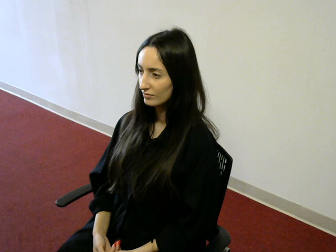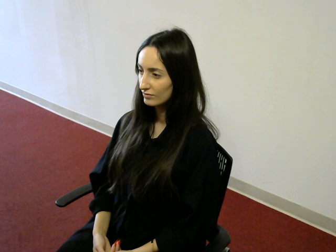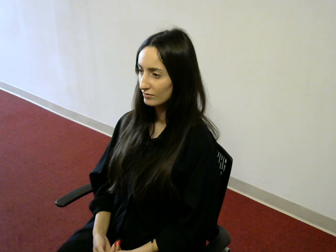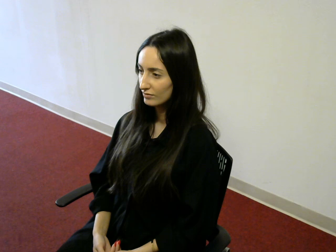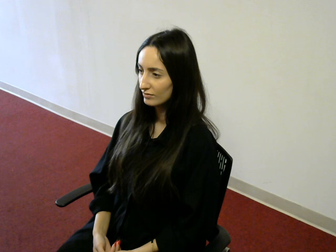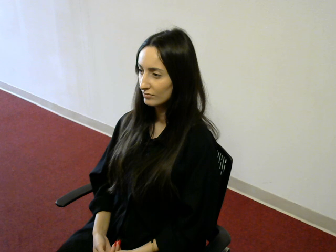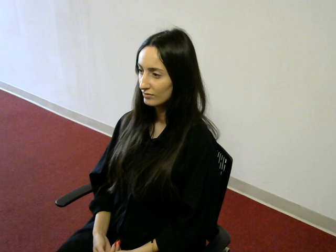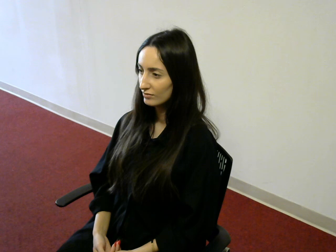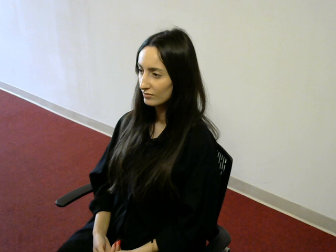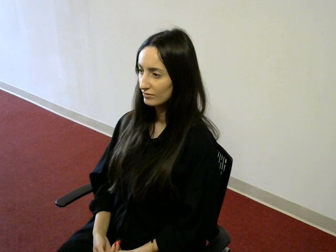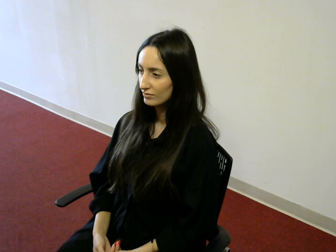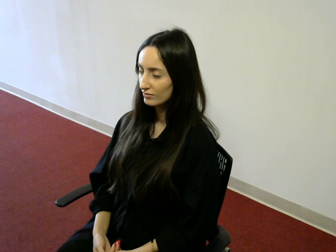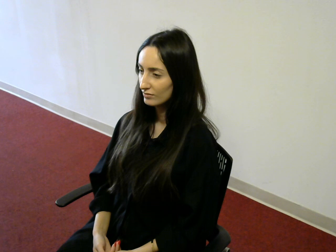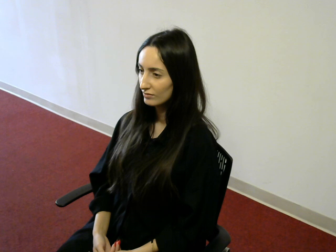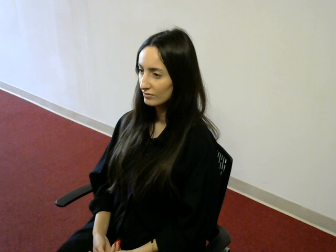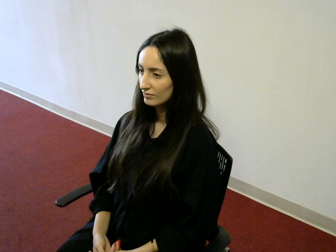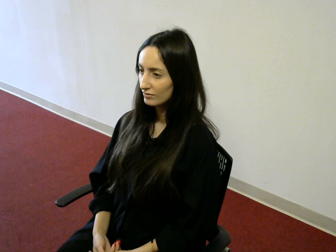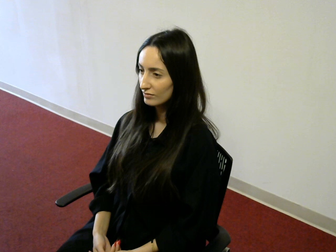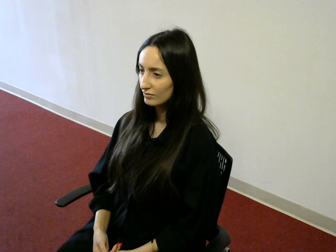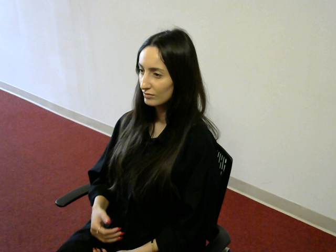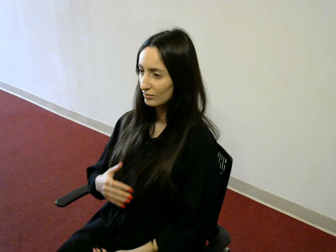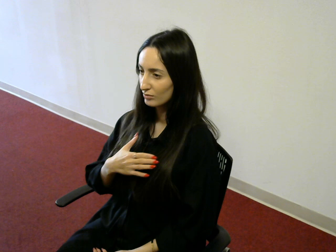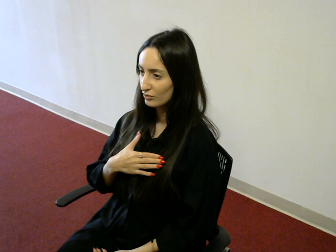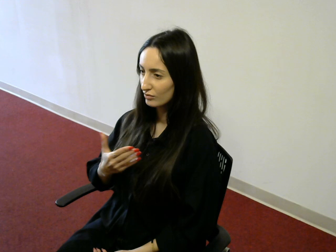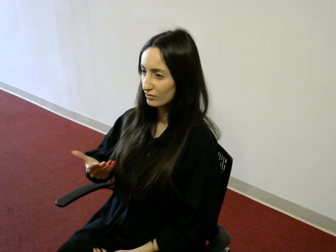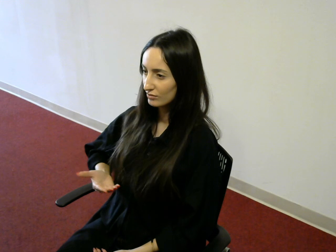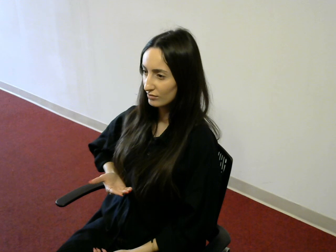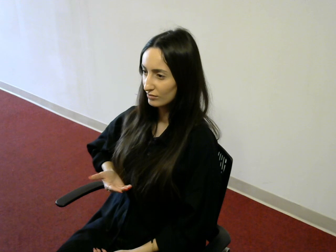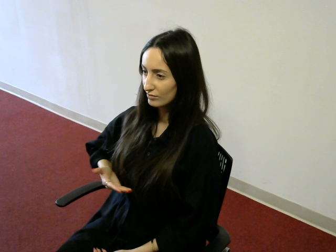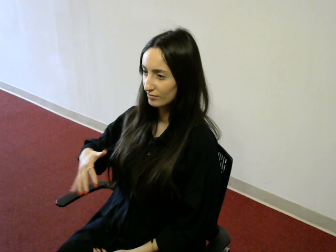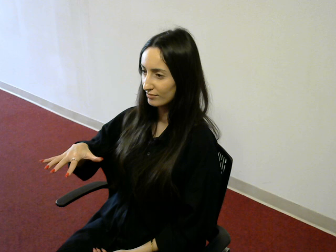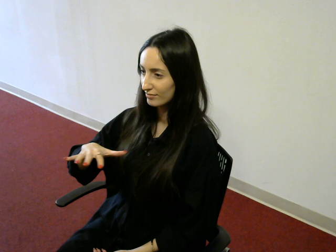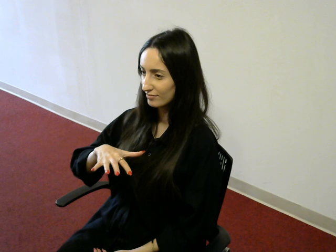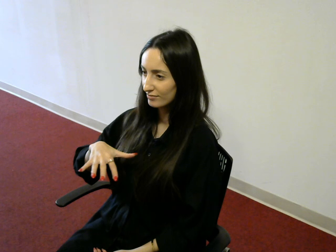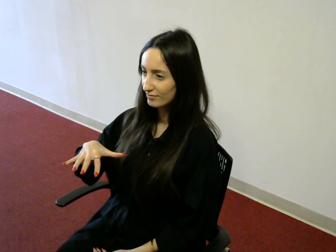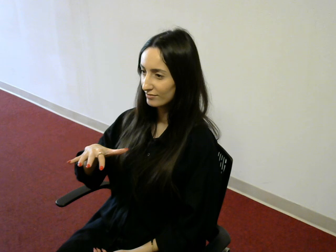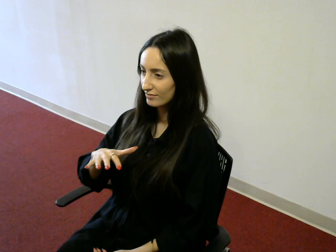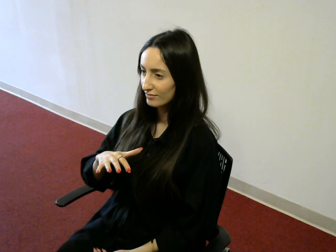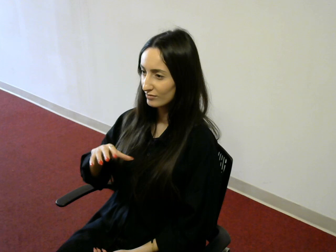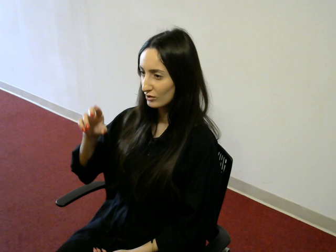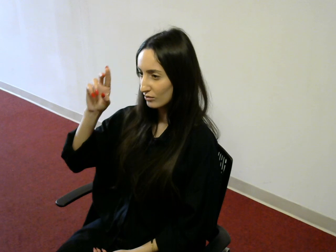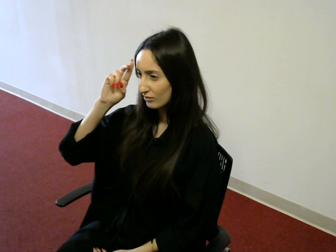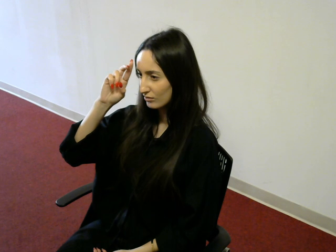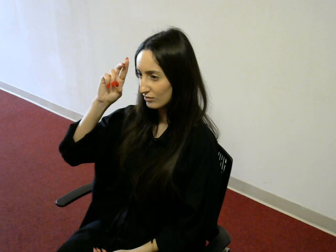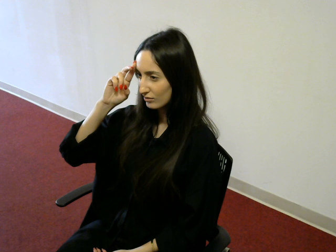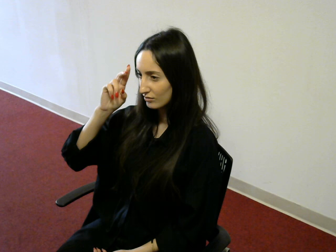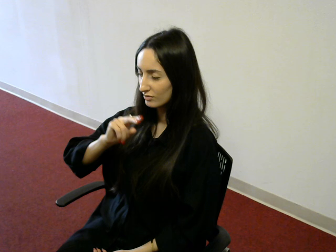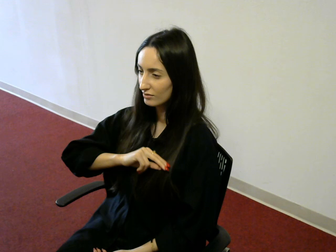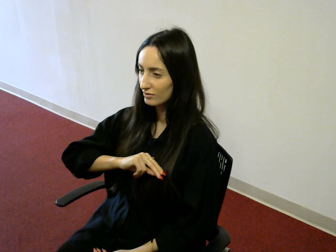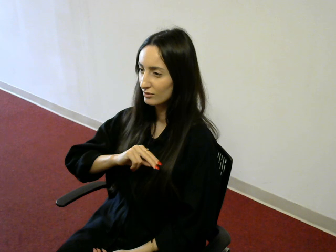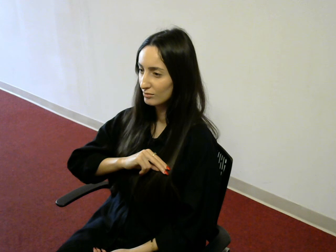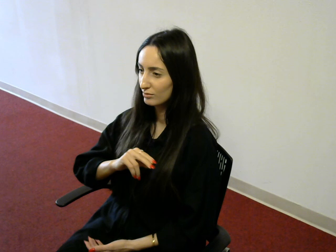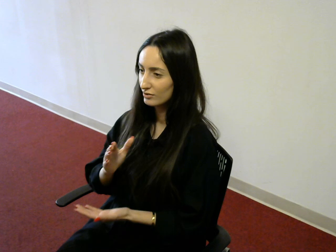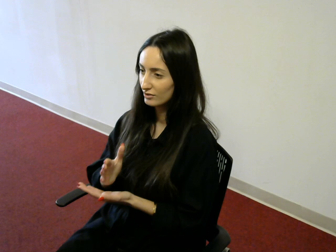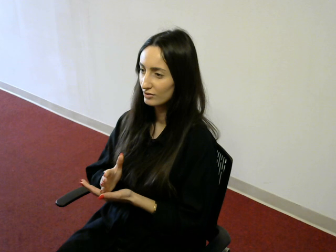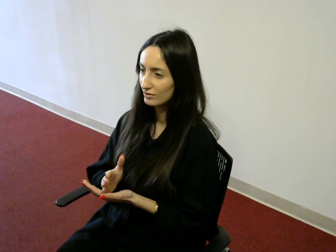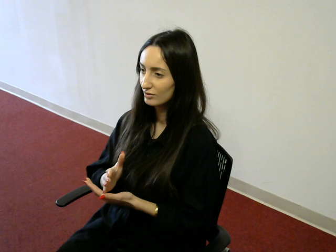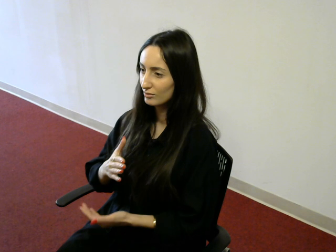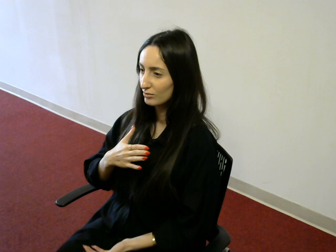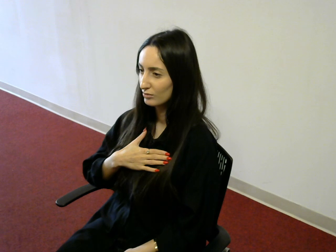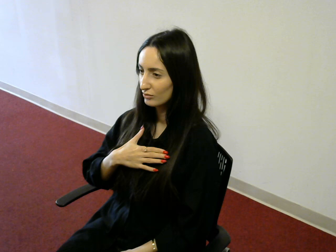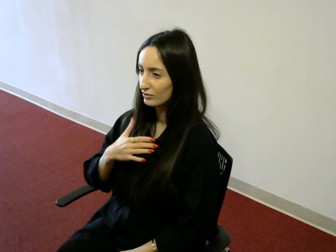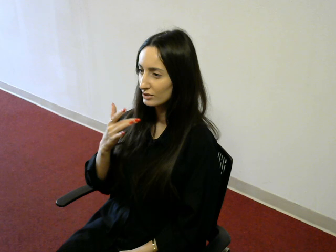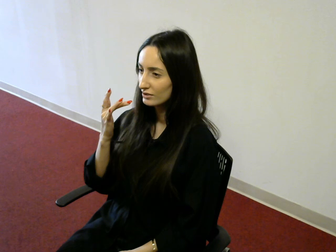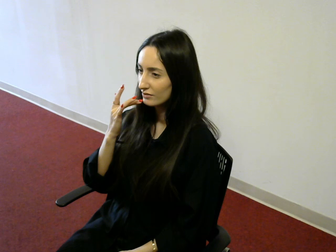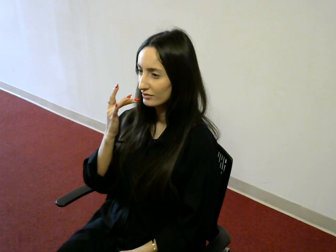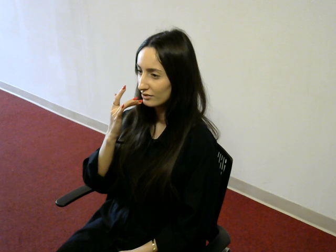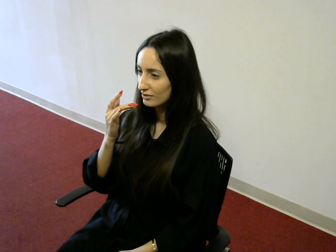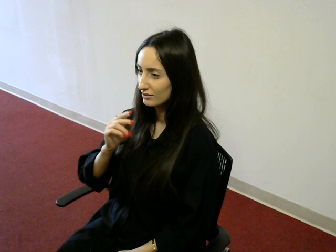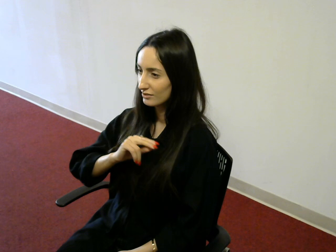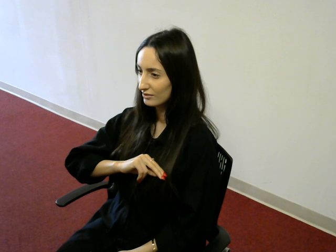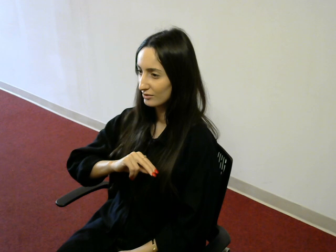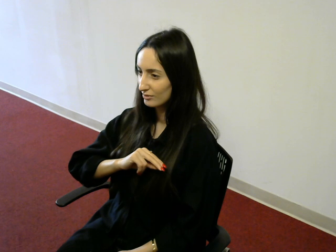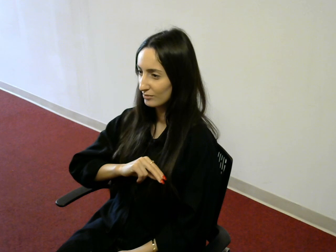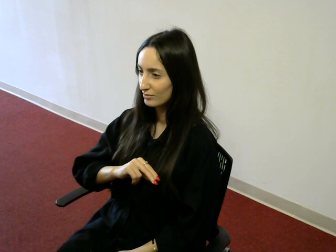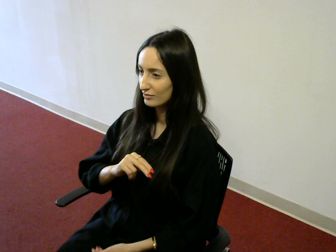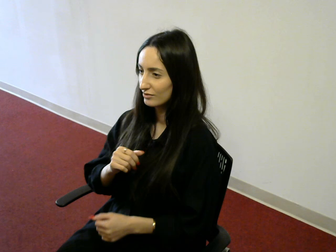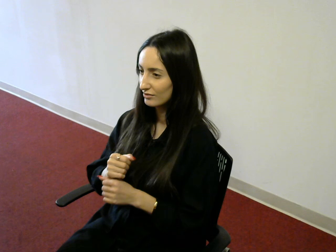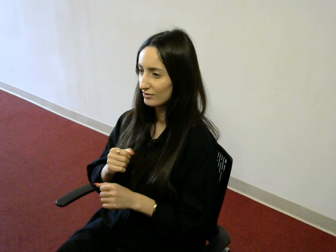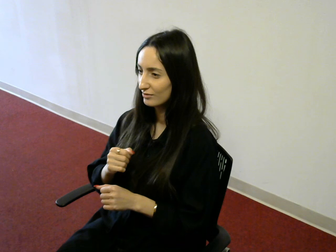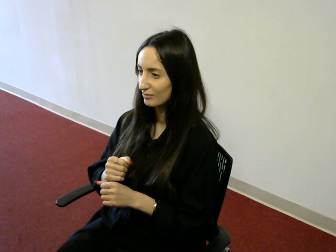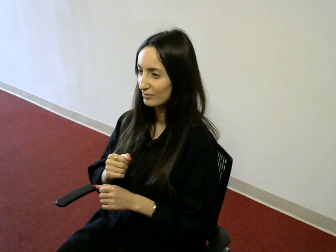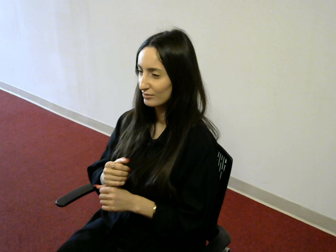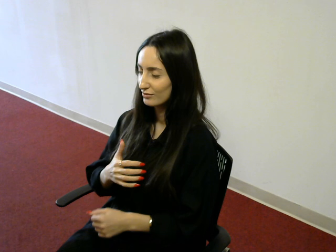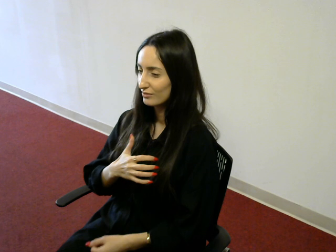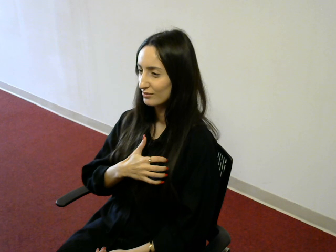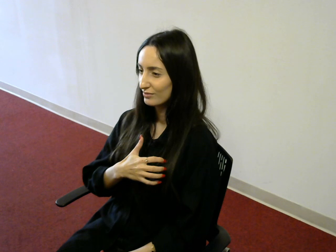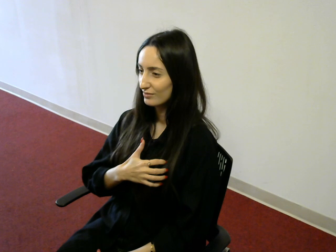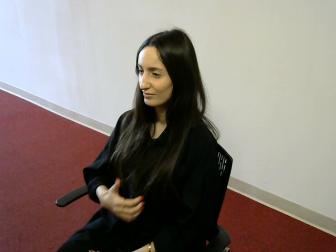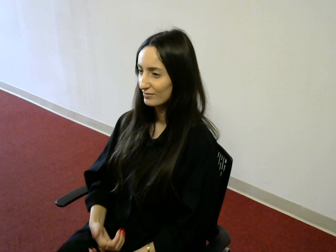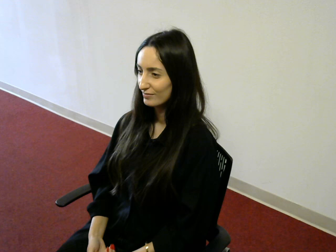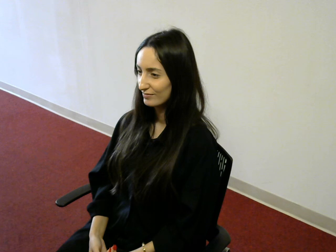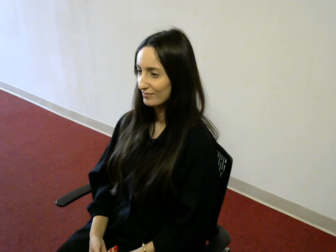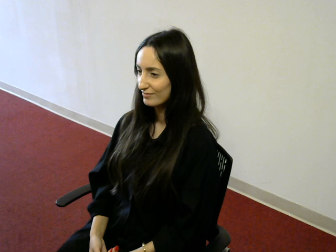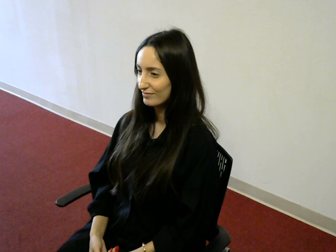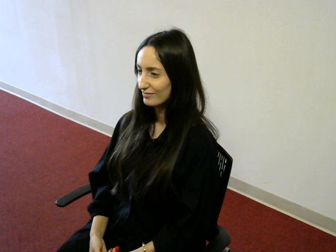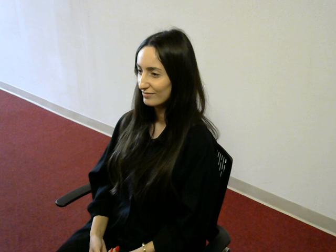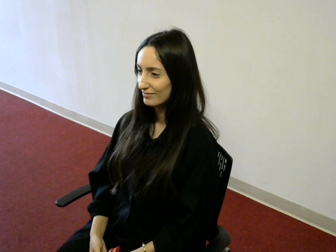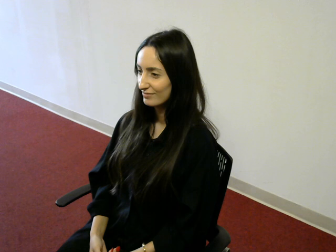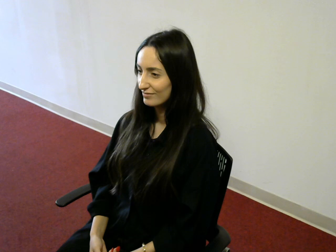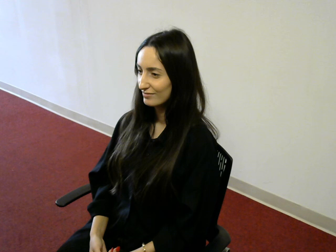Mənim yaşadığım ərazidə dövlət işi var, mən həmin işdə işləmək istəyirəm